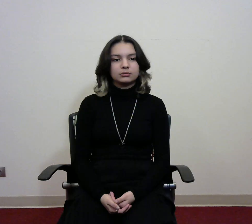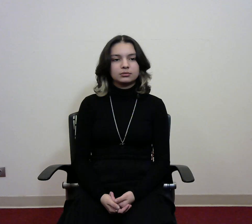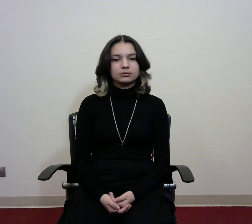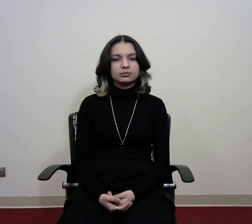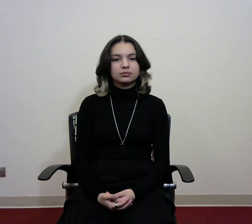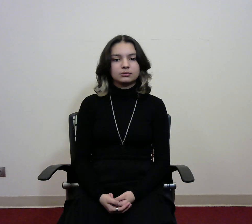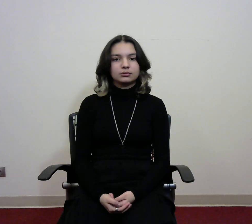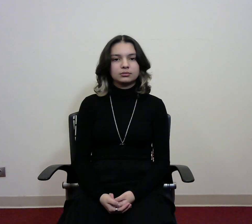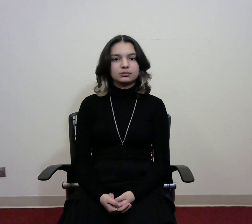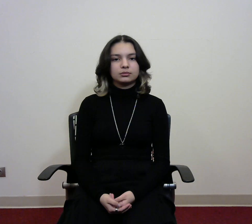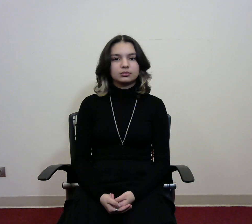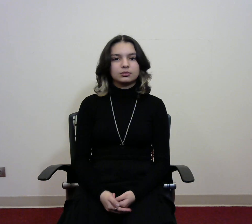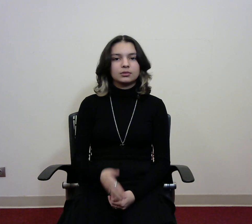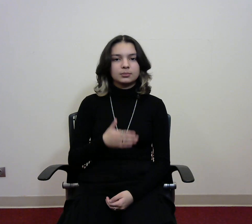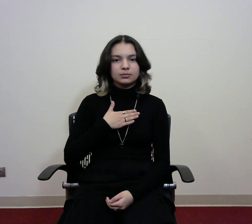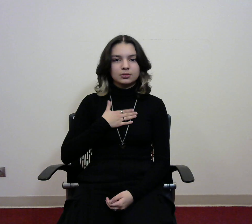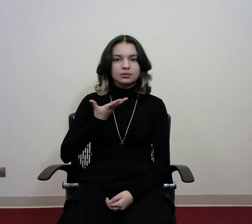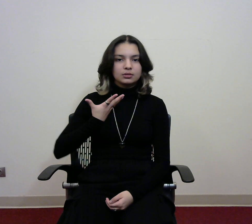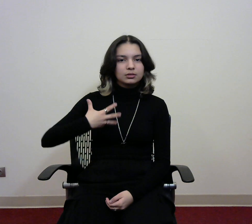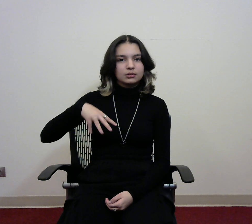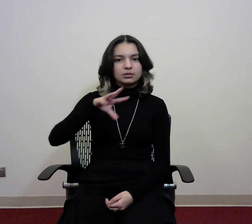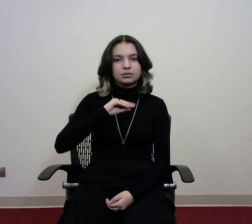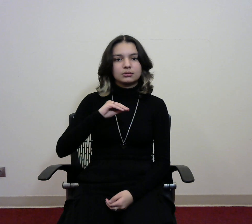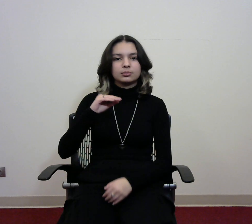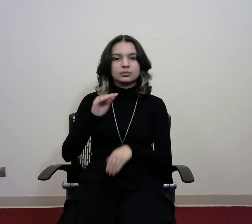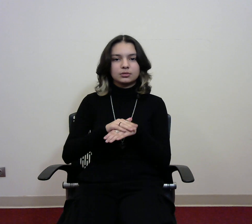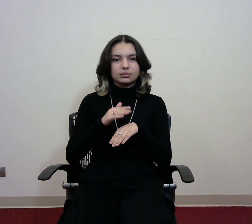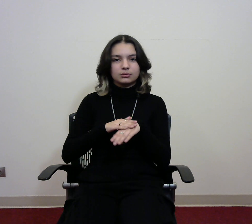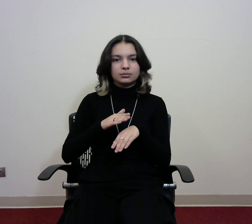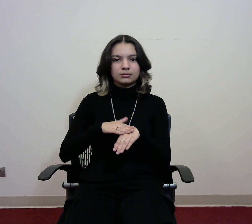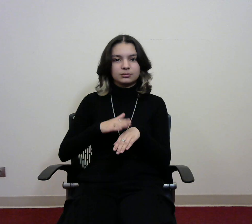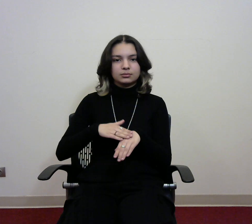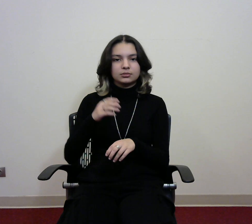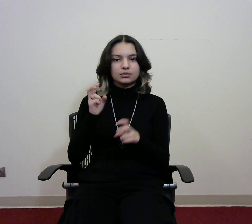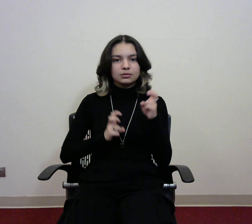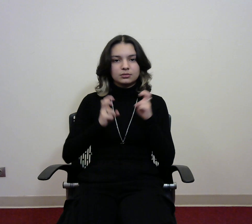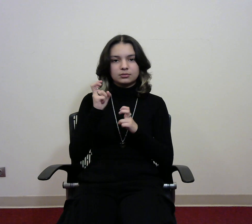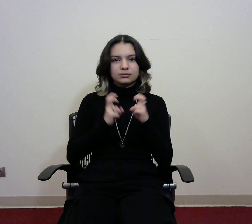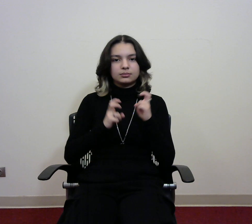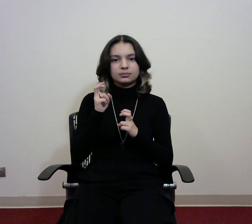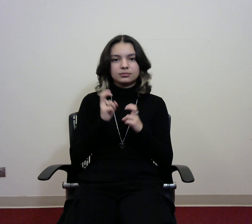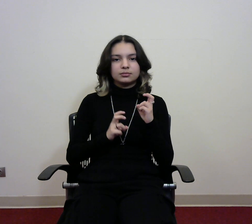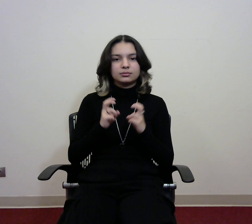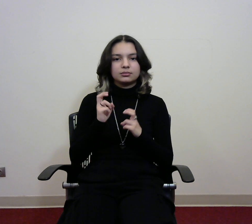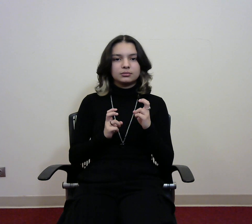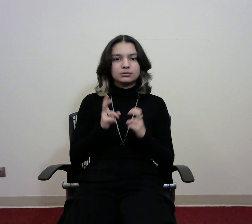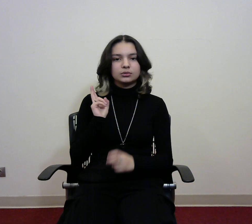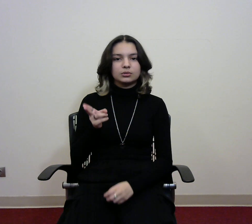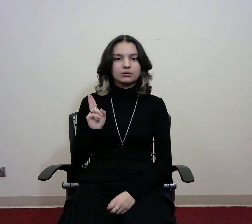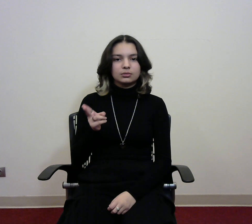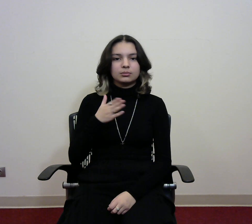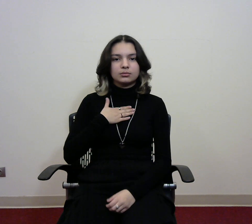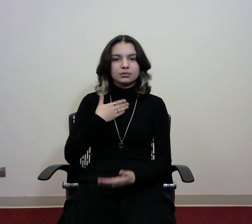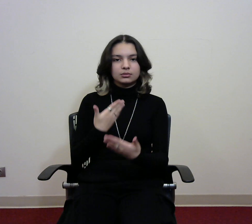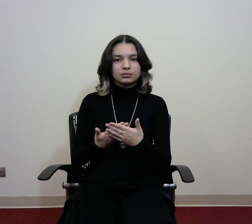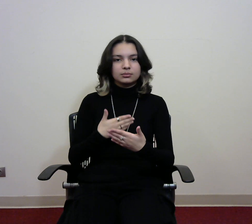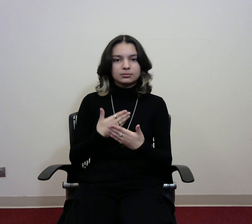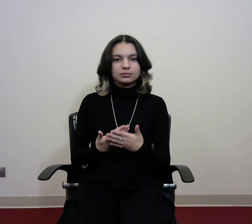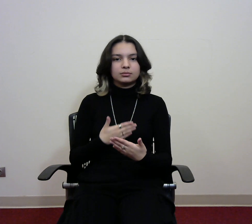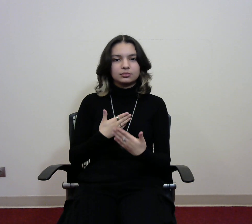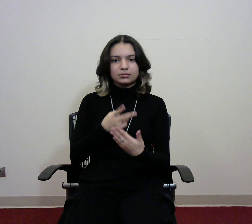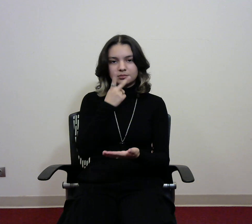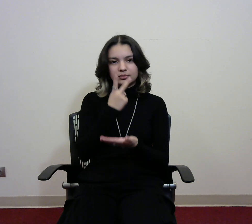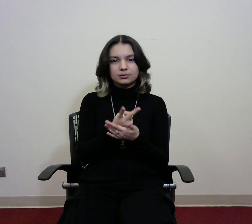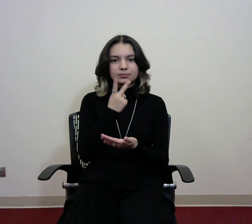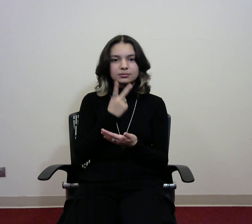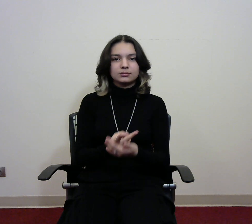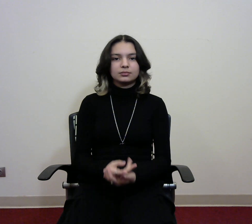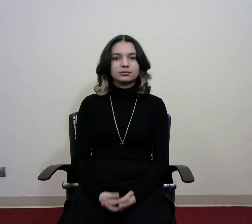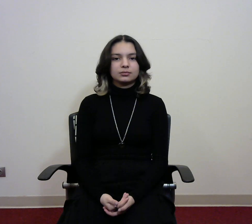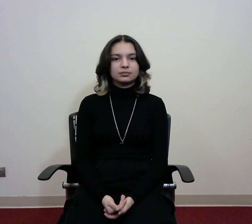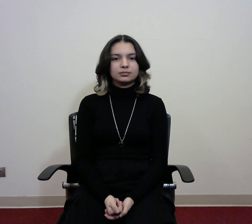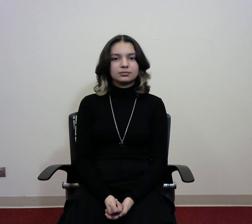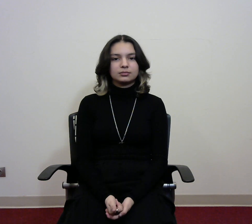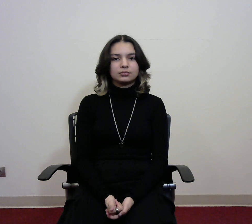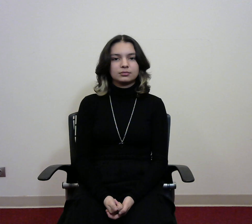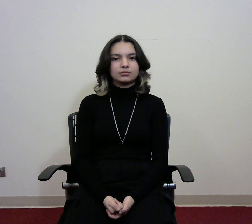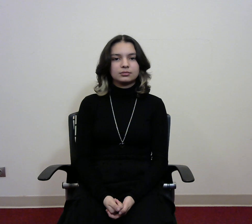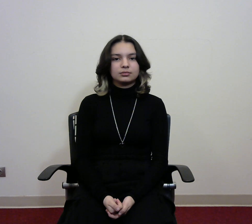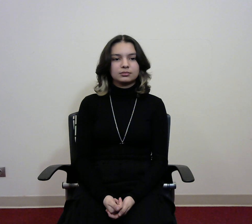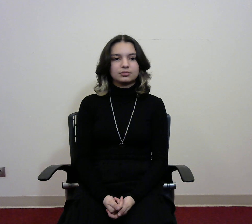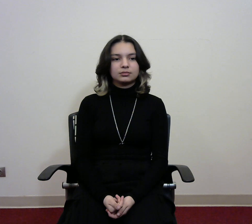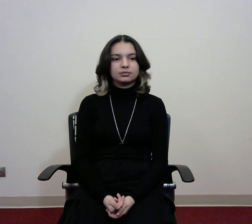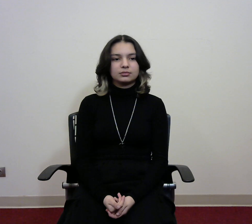Biz özəl şirkət kimi fəaliyyət göstəririk